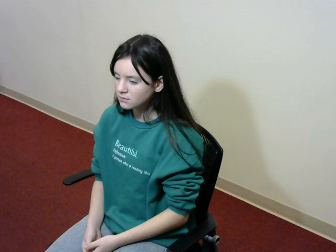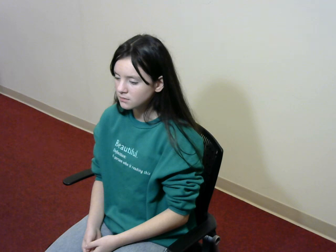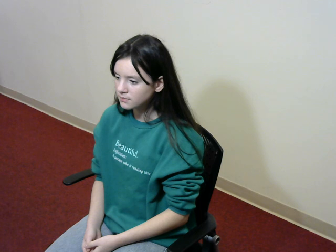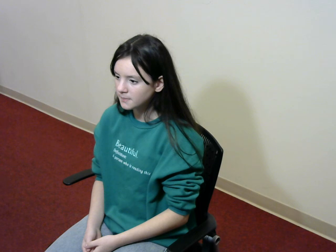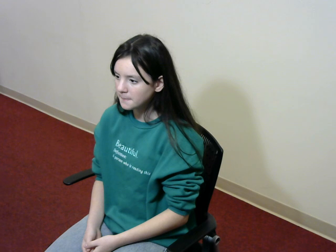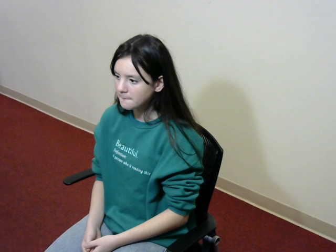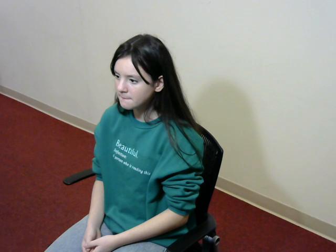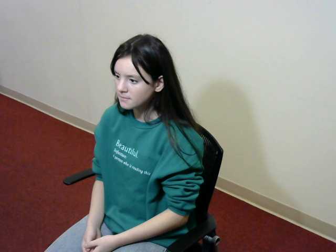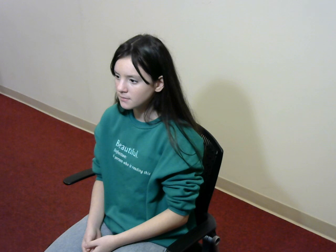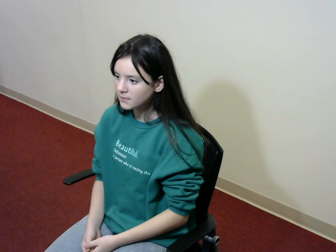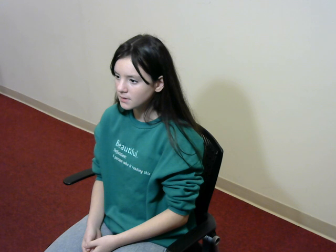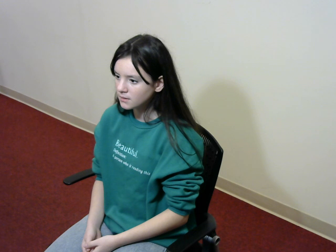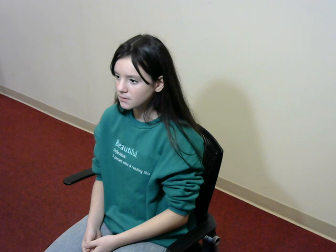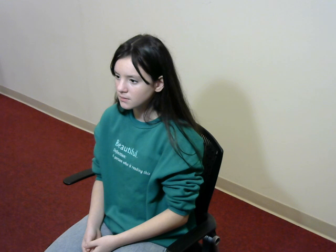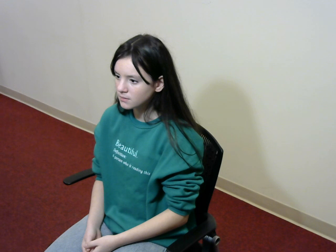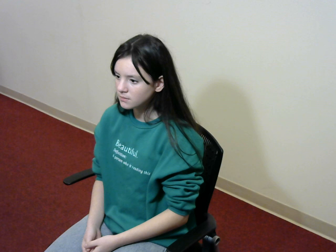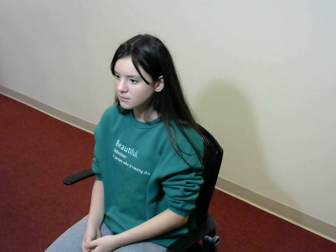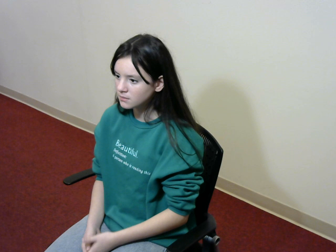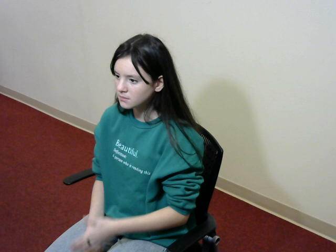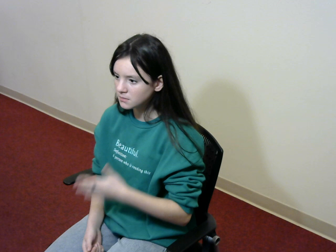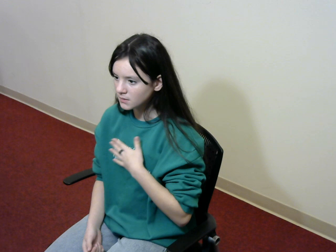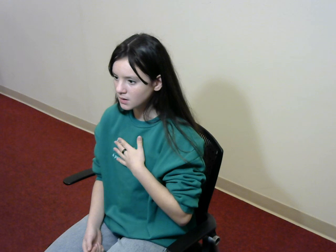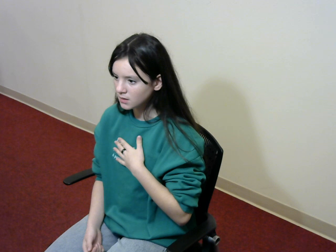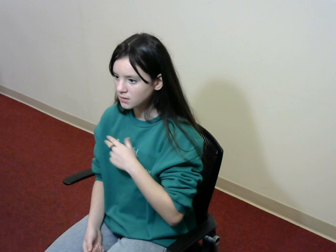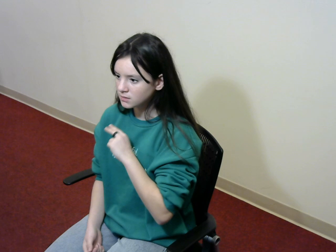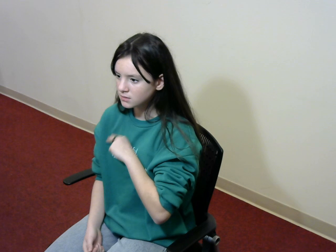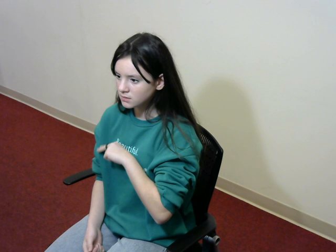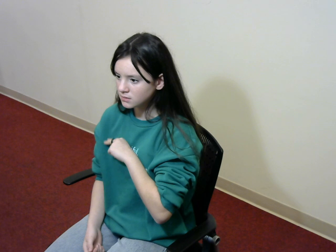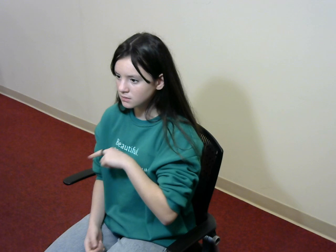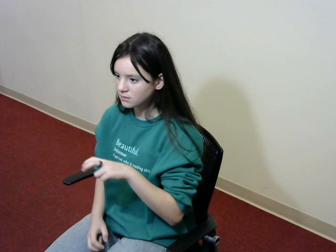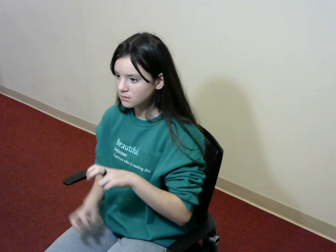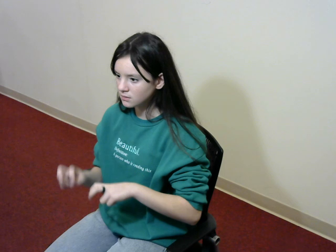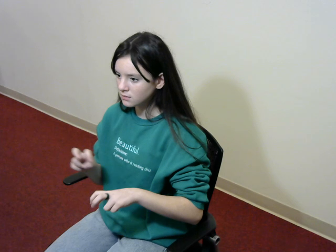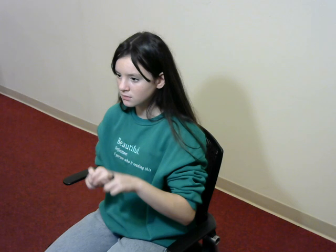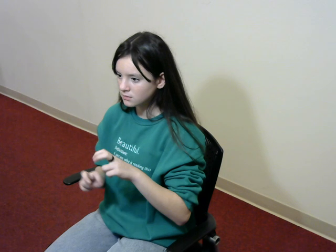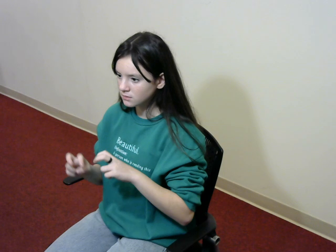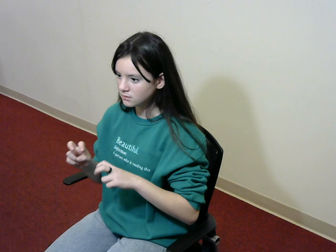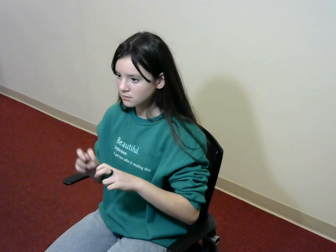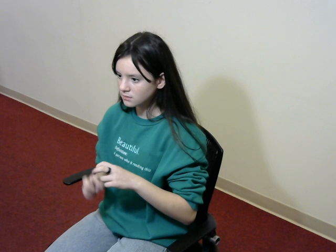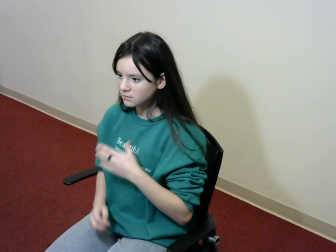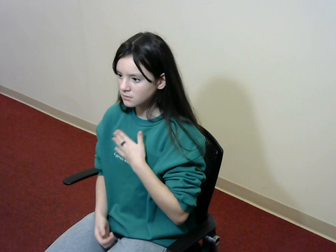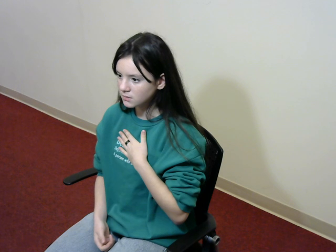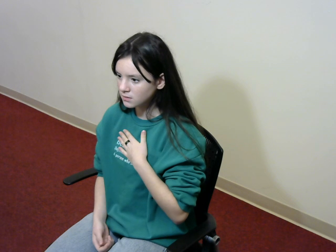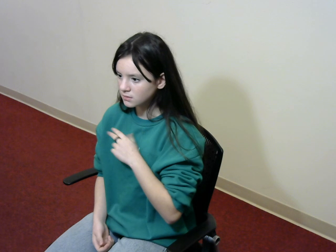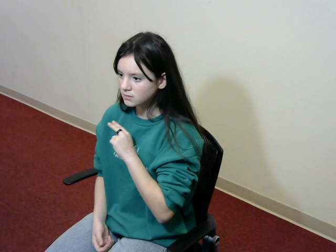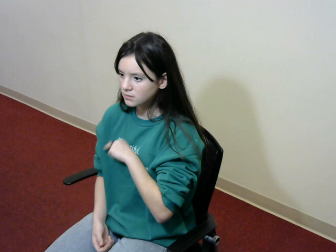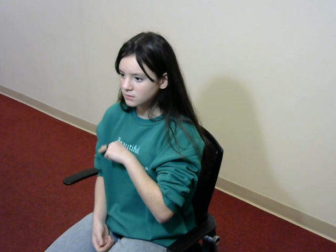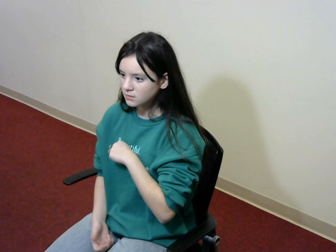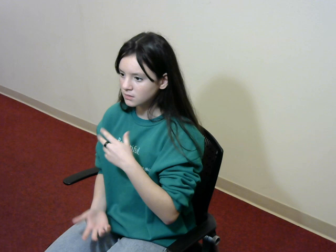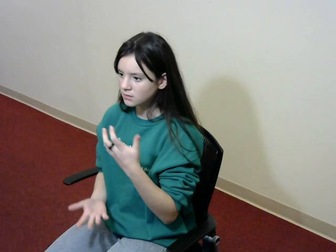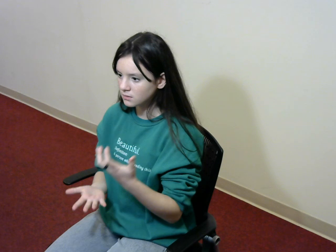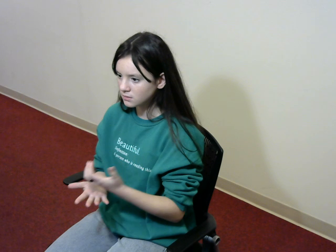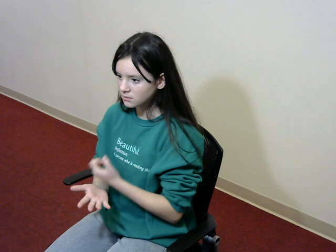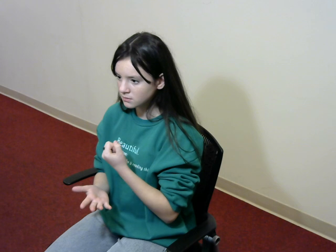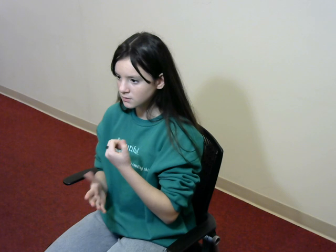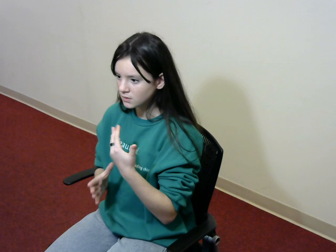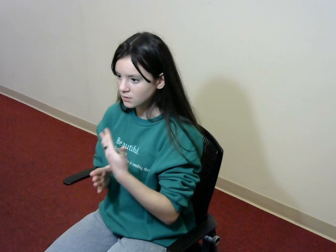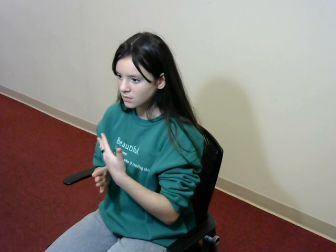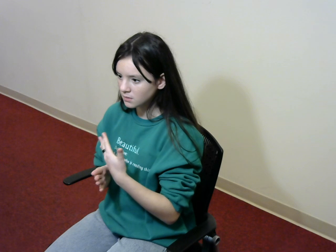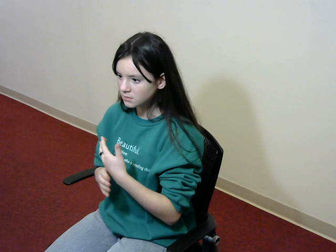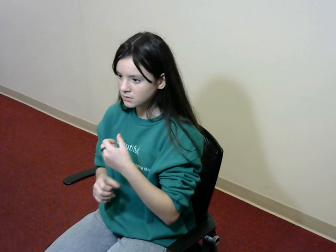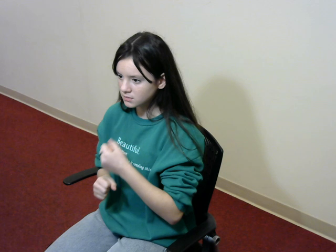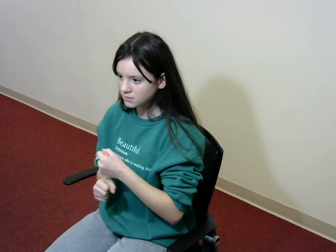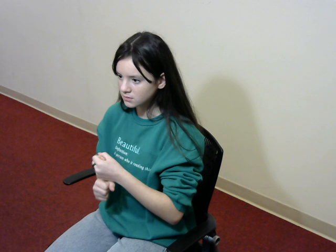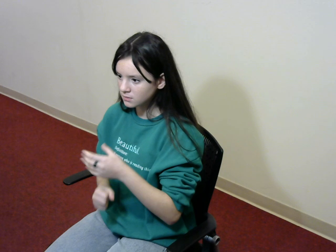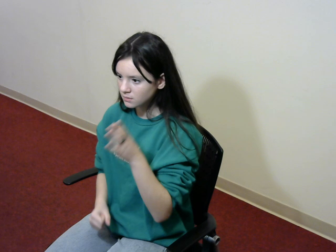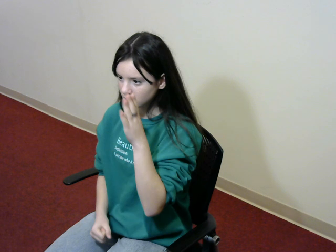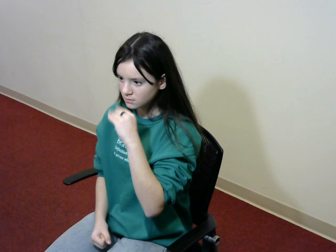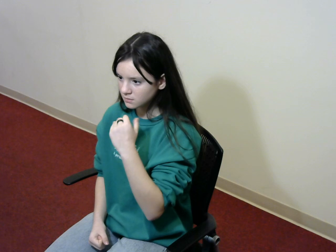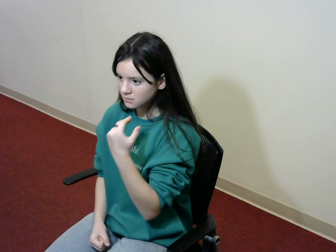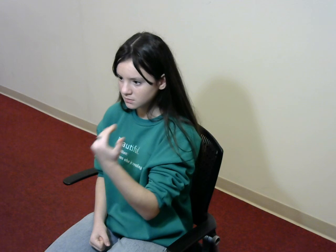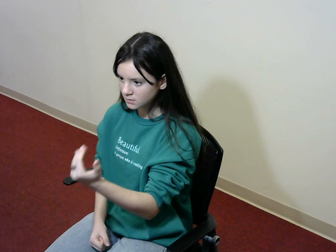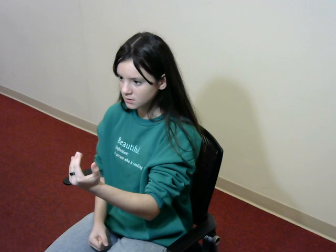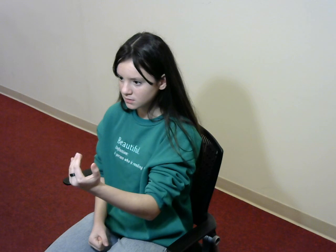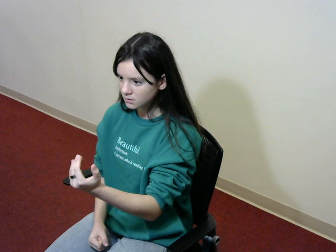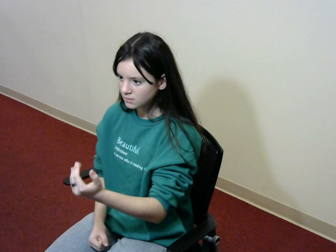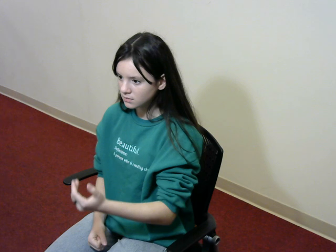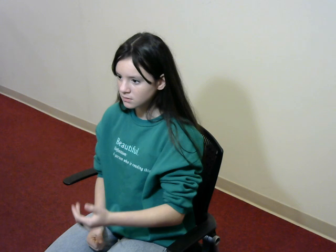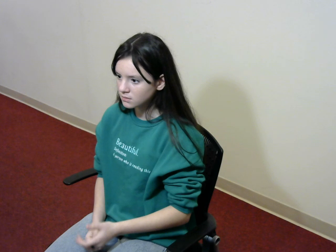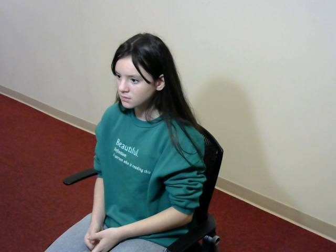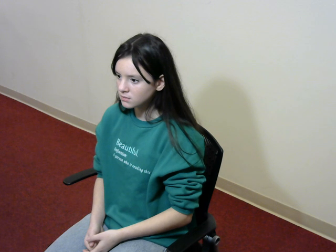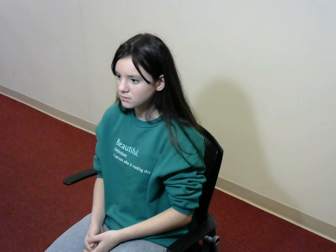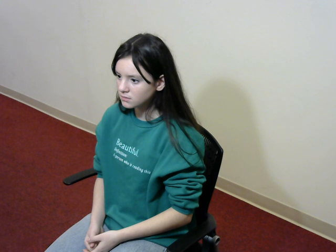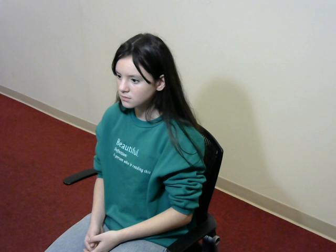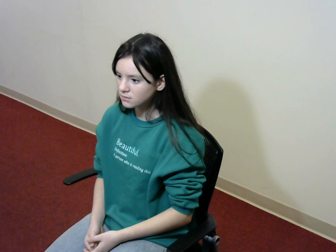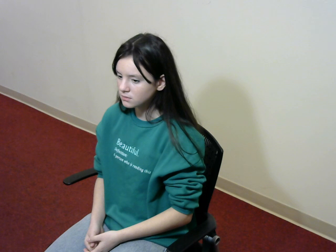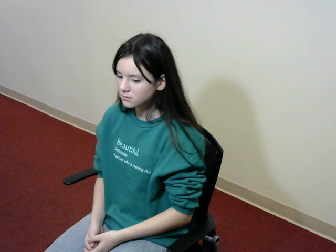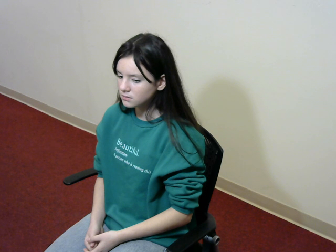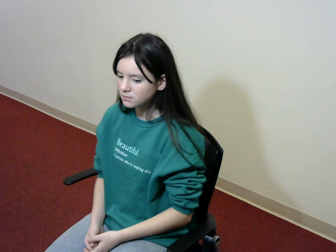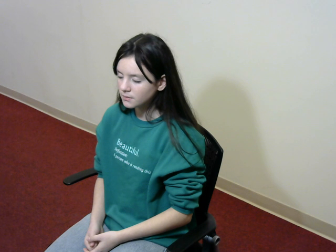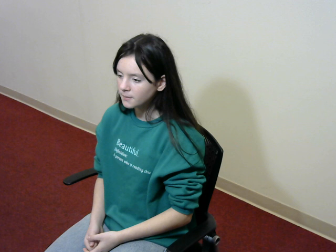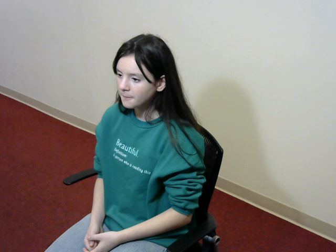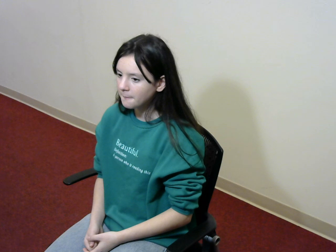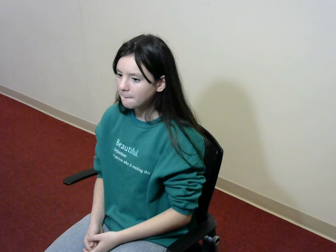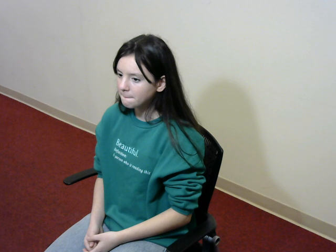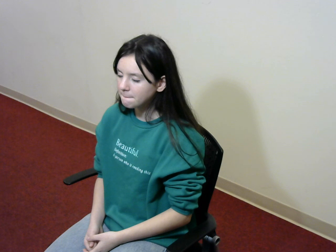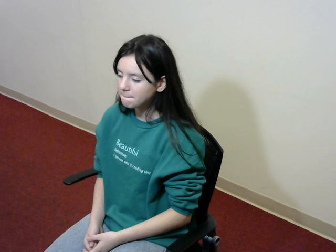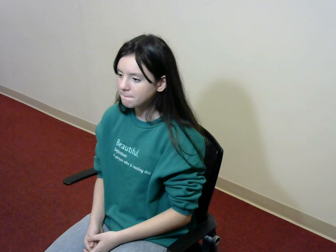Mən iş axtarıram, mənə iş tapmaqda kömək edə bilərsinizmi?